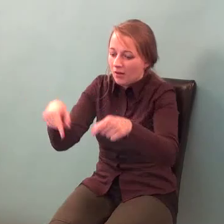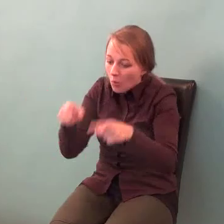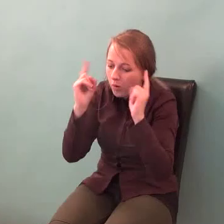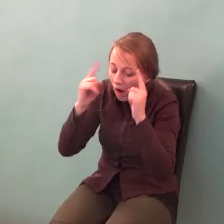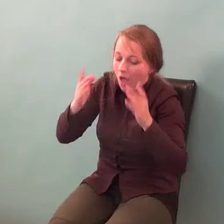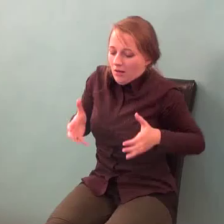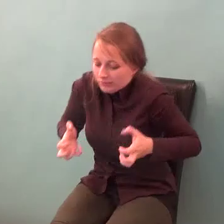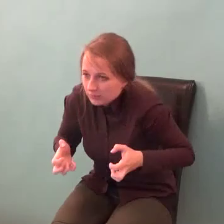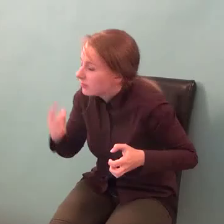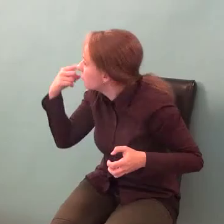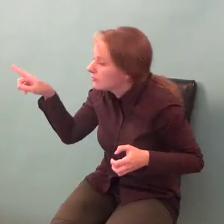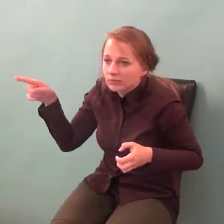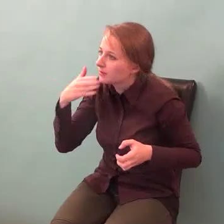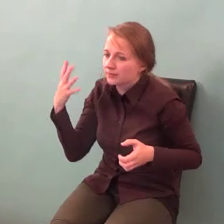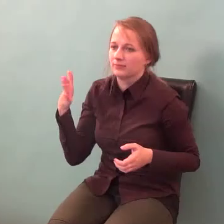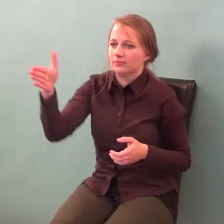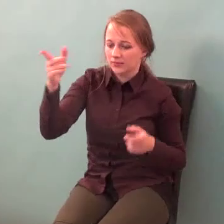Uwaga! Trzeba zahamować, rozejrzeć się i jak nie ma - ruszyć.